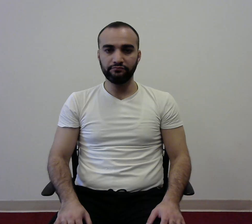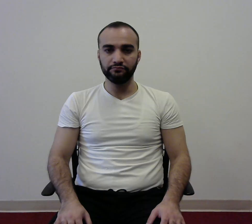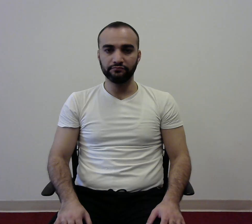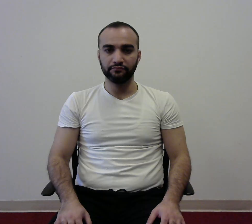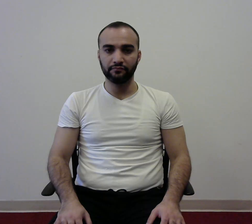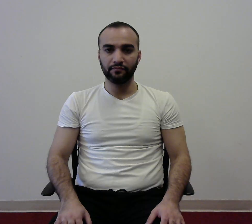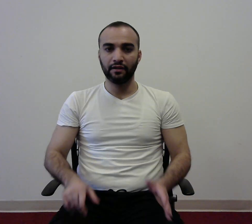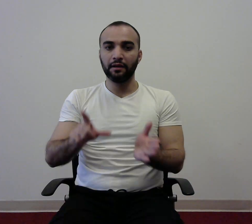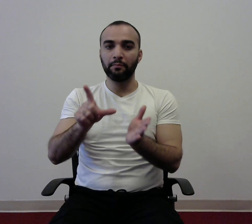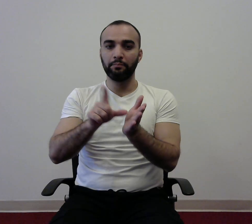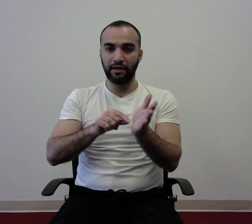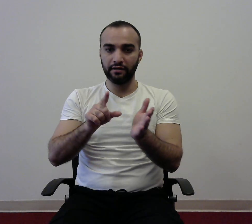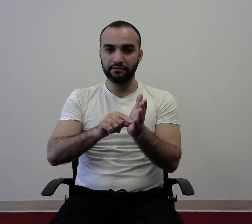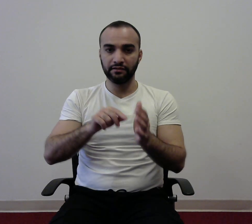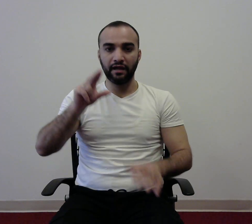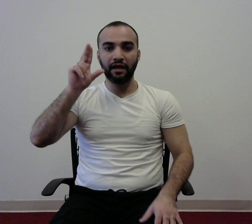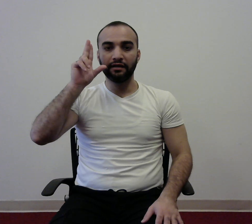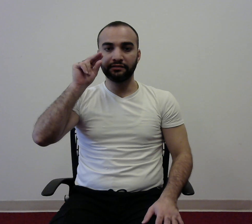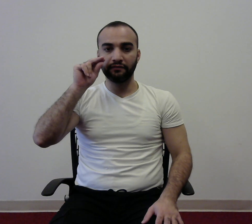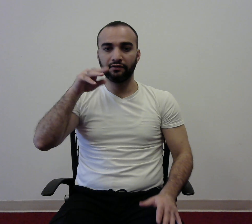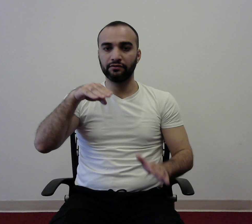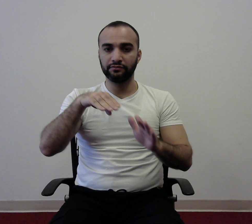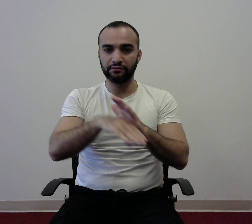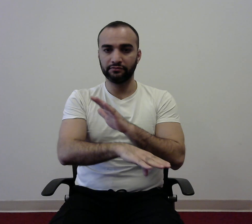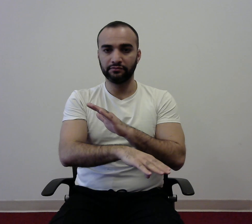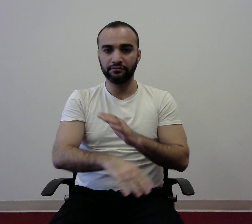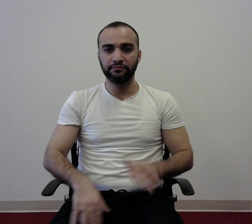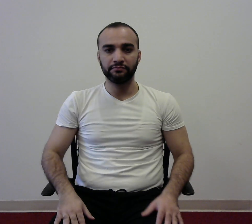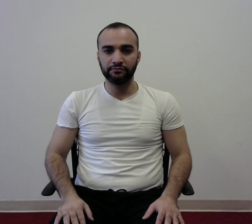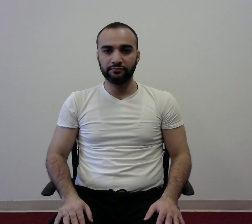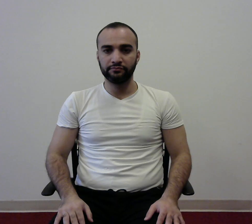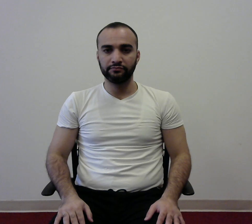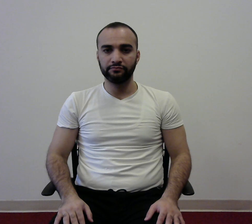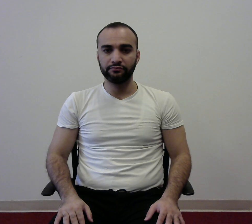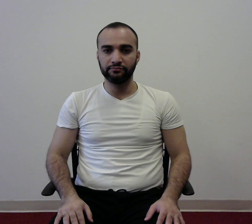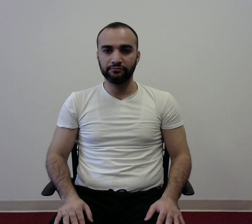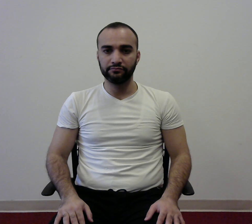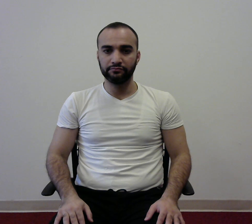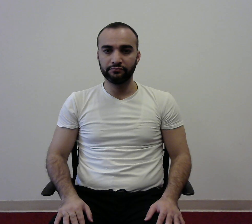Pensiyaya nə vaxt çıxacam?